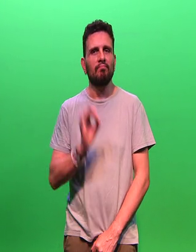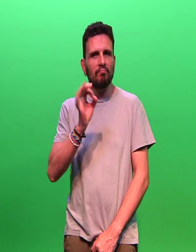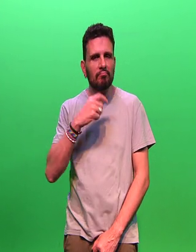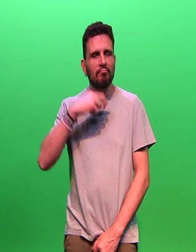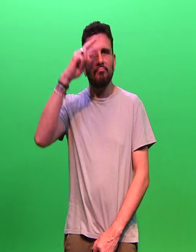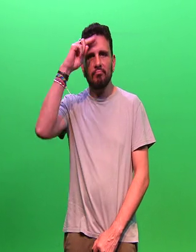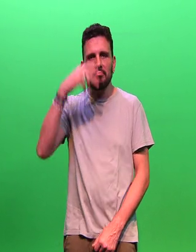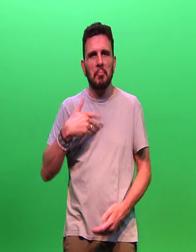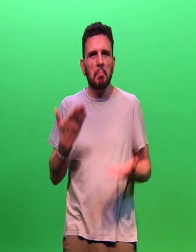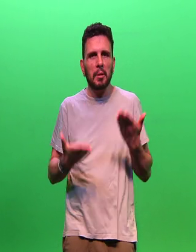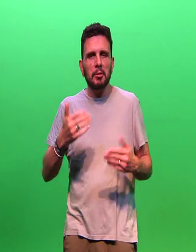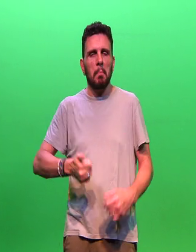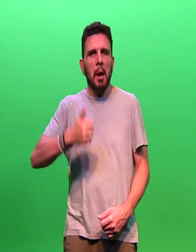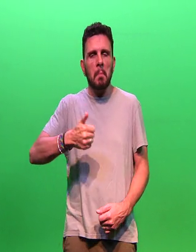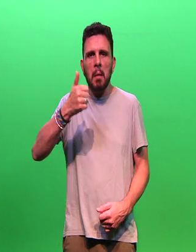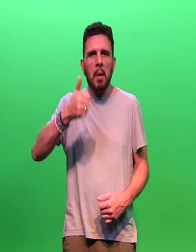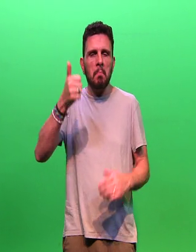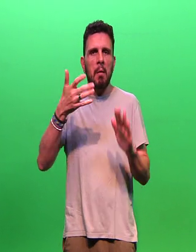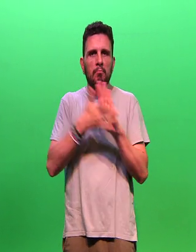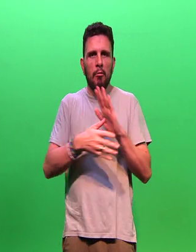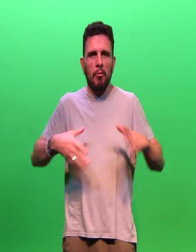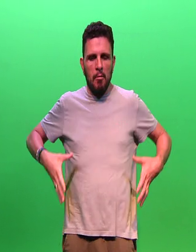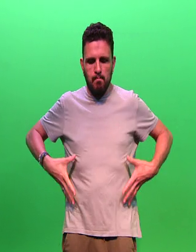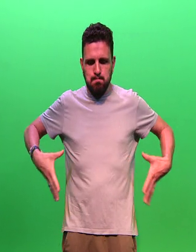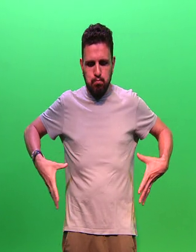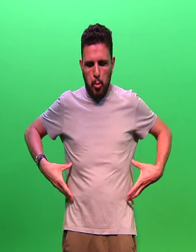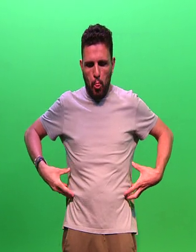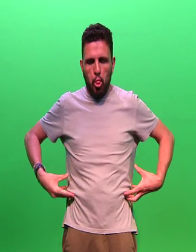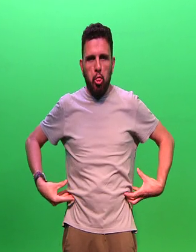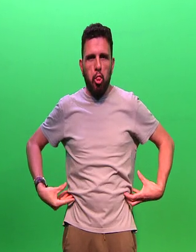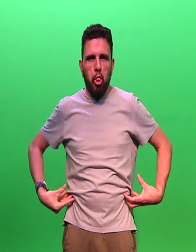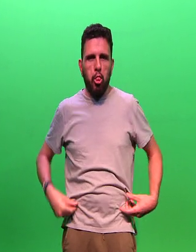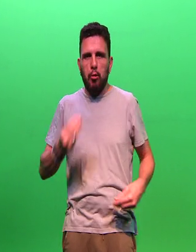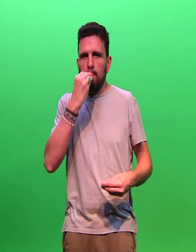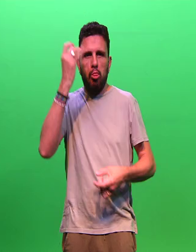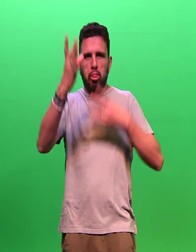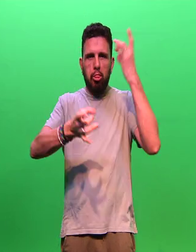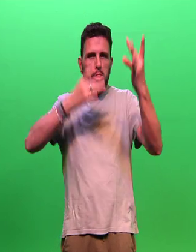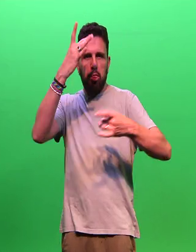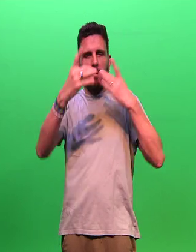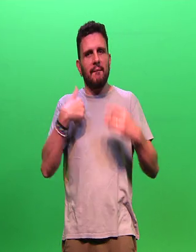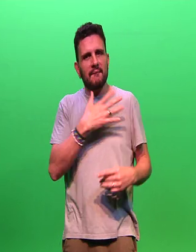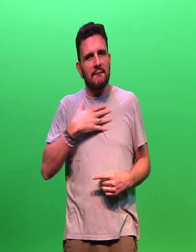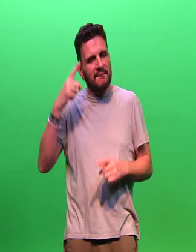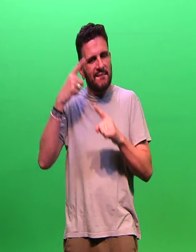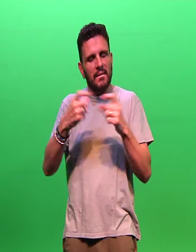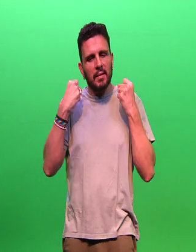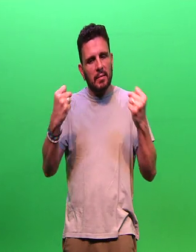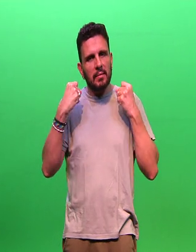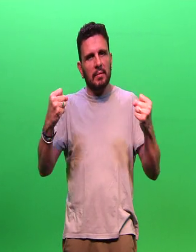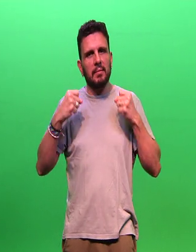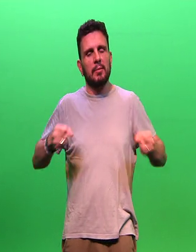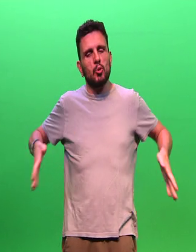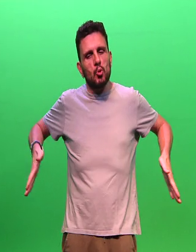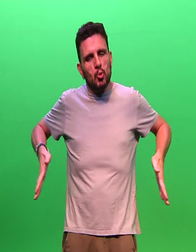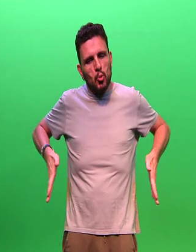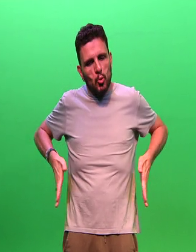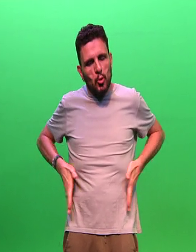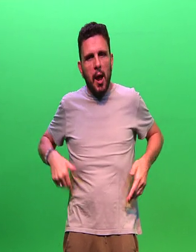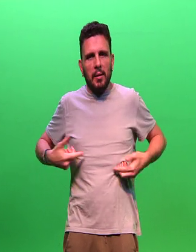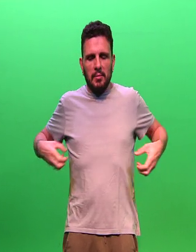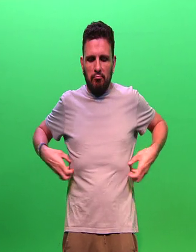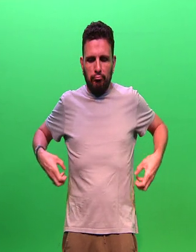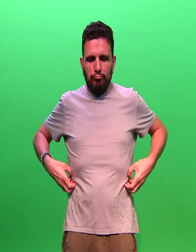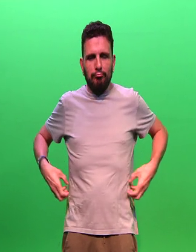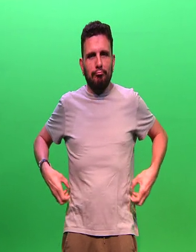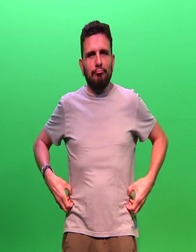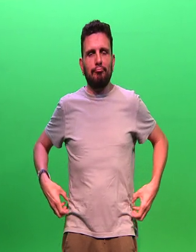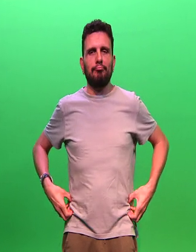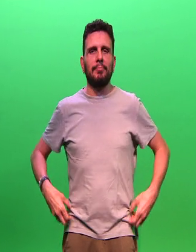Sí, estic preocupat perquè cada vegada estic augmentant més de pes, tinc grassa a la zona de la cintura que em cau, menjo ximpleries i el meu objectiu és anar al gimnàs per aprimar-me i tenir els músculs marcats.